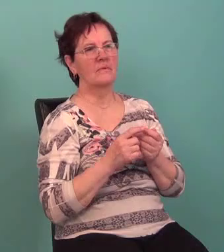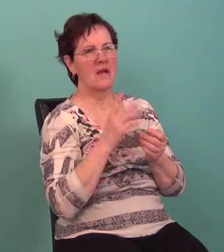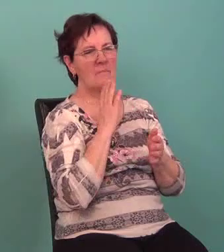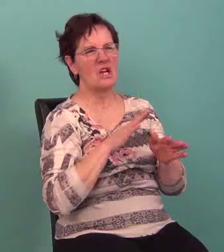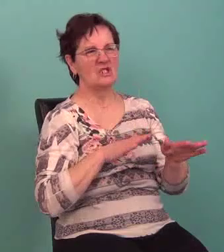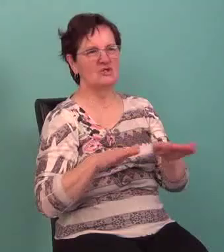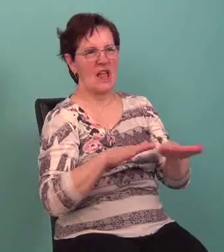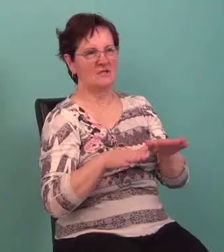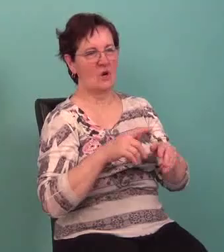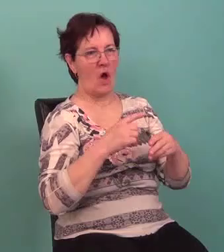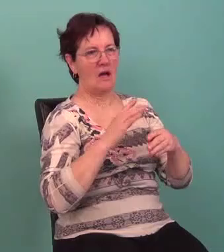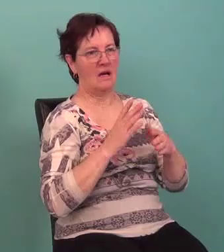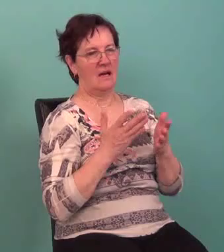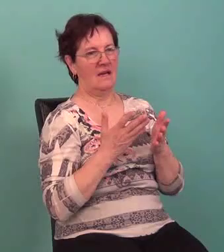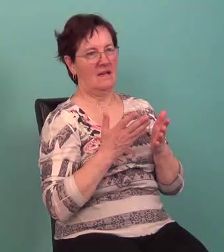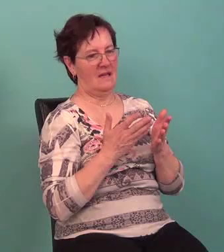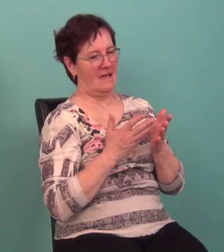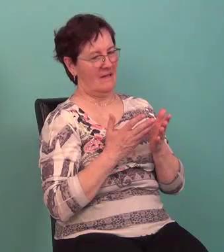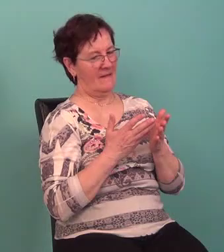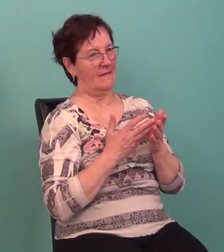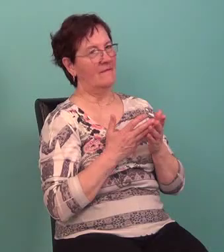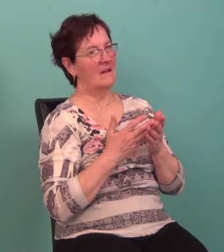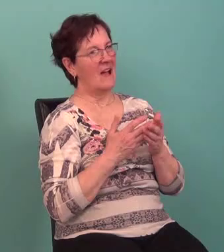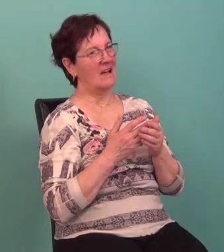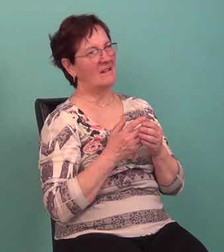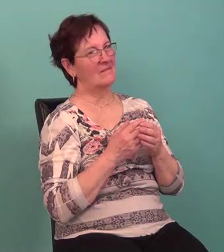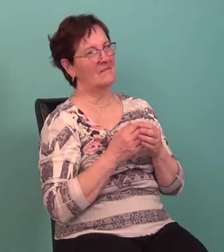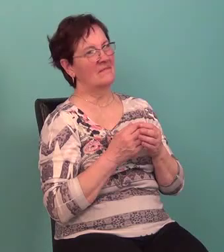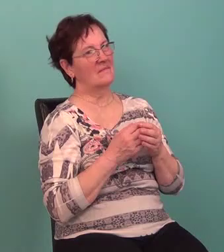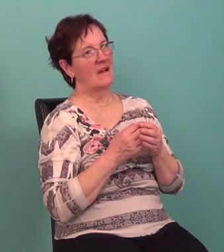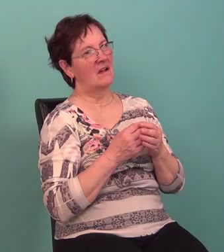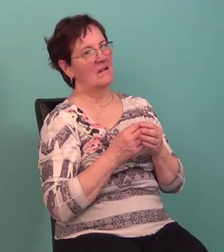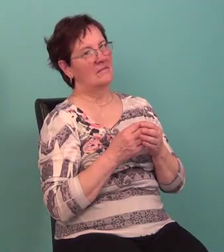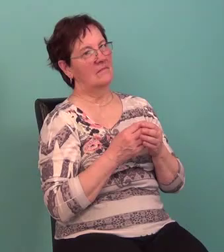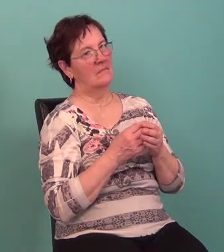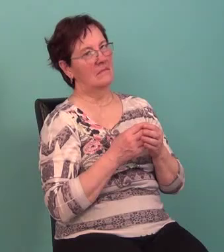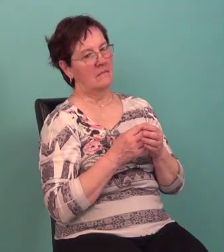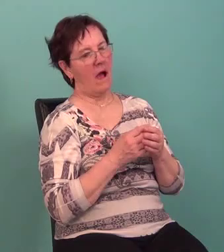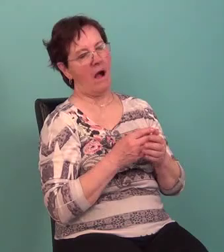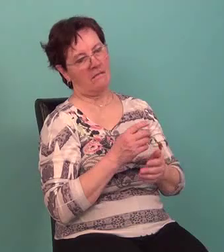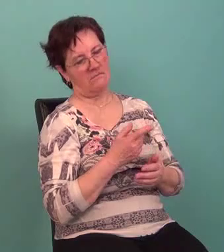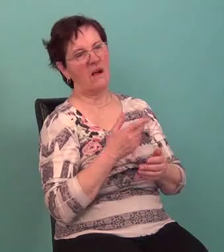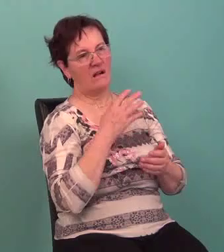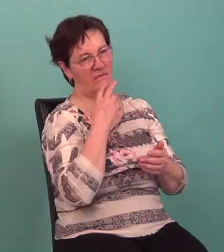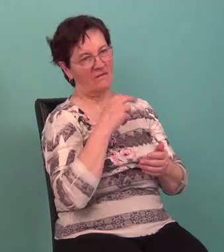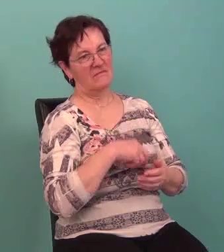To wygląda jakby było ślisko z powodu rozlanej wody.